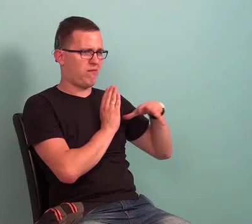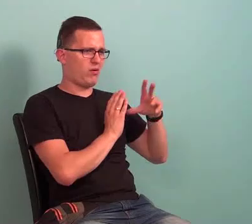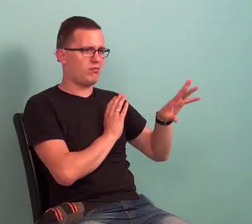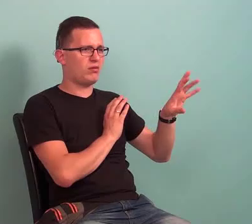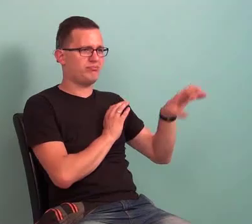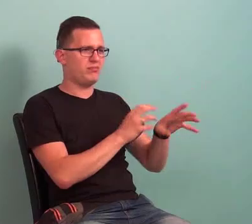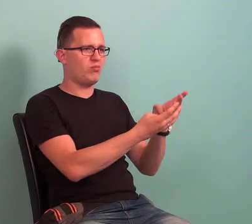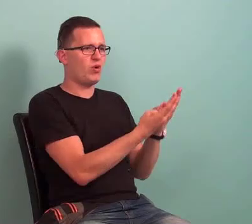Ktoś ukradł płot.